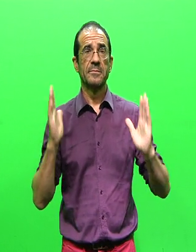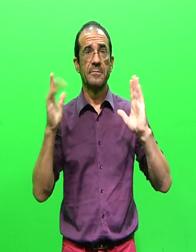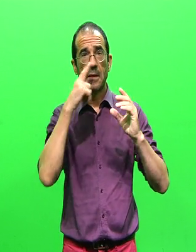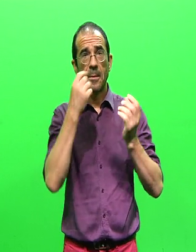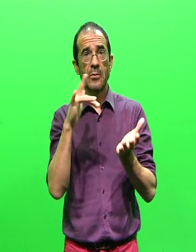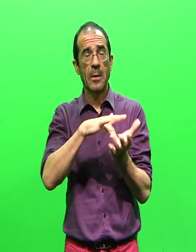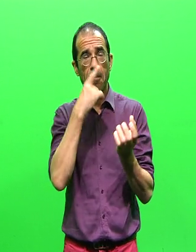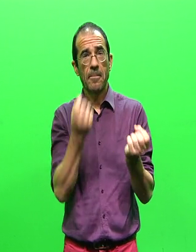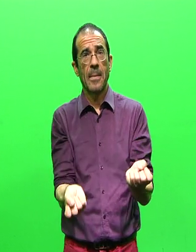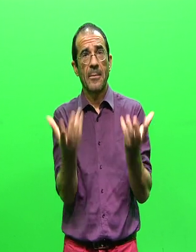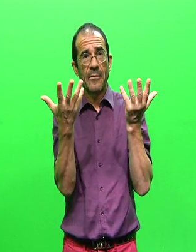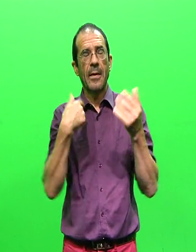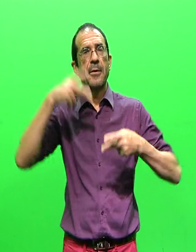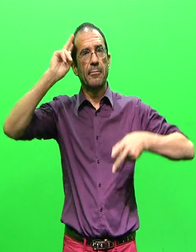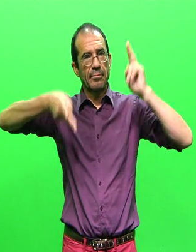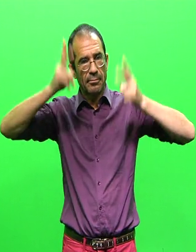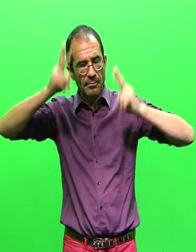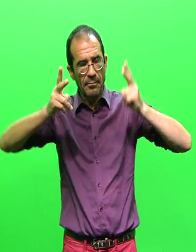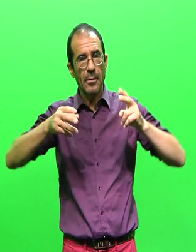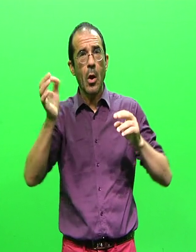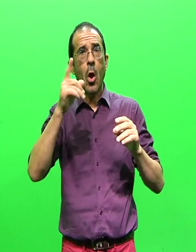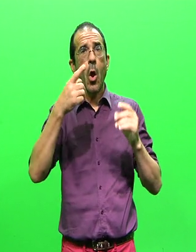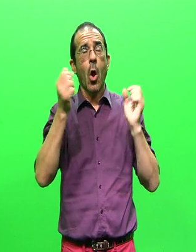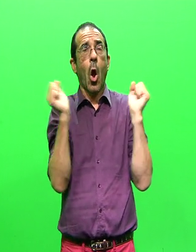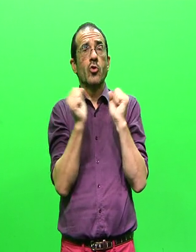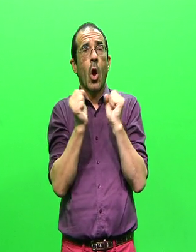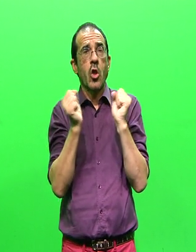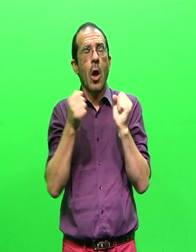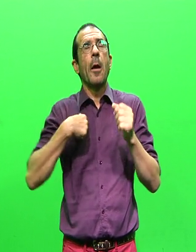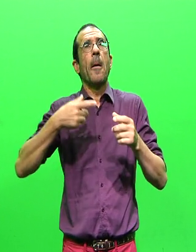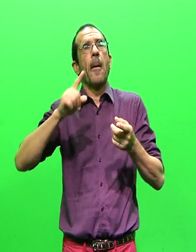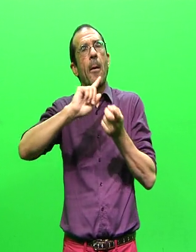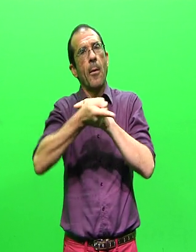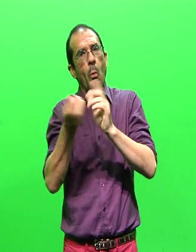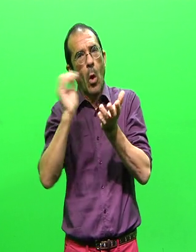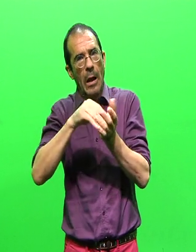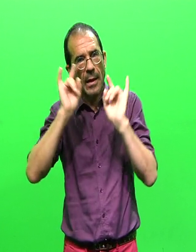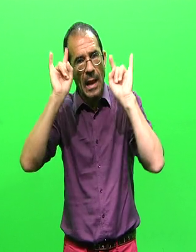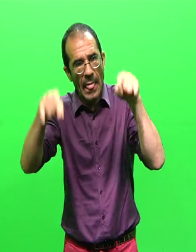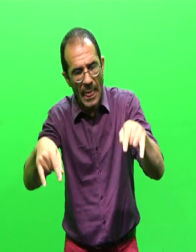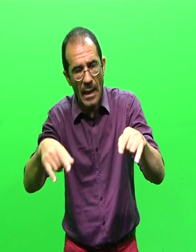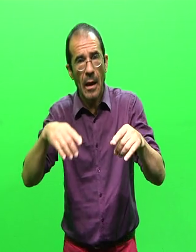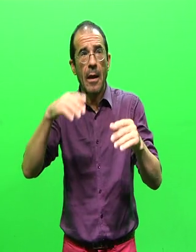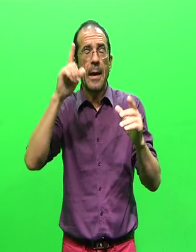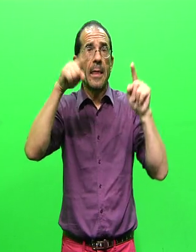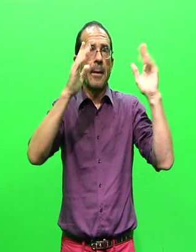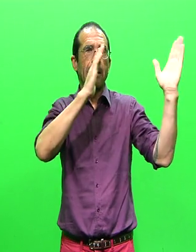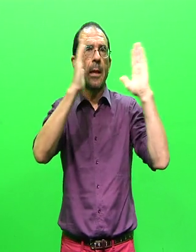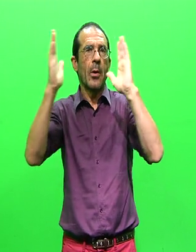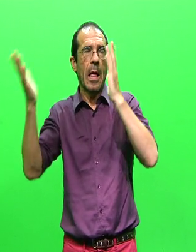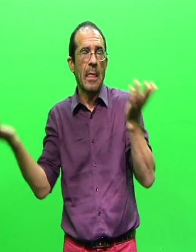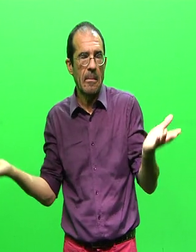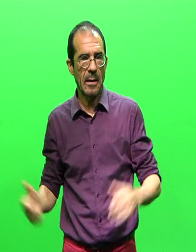A la primavera em cauen molt els cabells, en canvi a la tardor em tornen a créixer una altra vegada, depèn de la temporada.